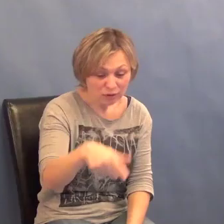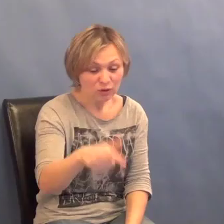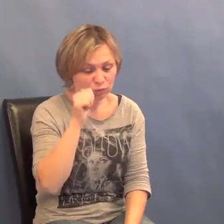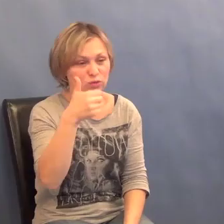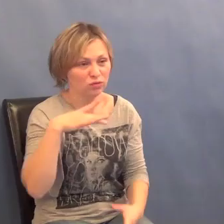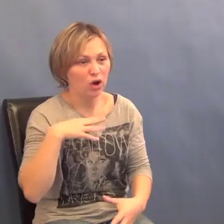Jutro wolne.